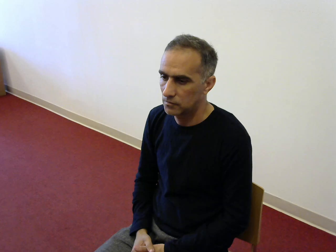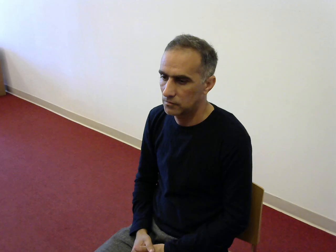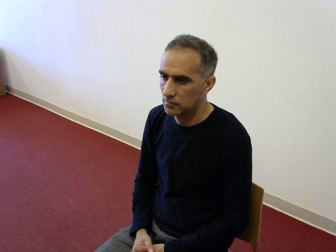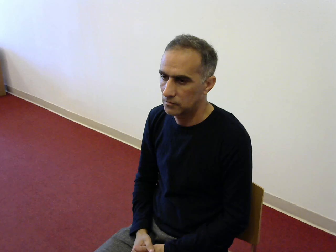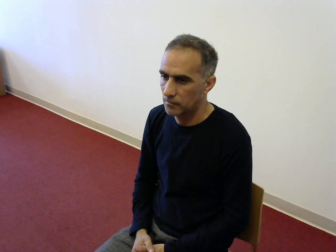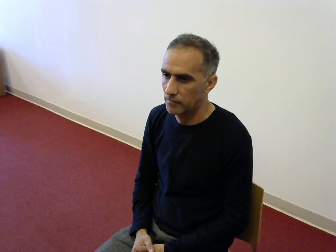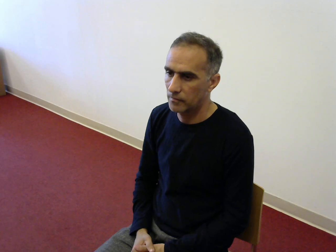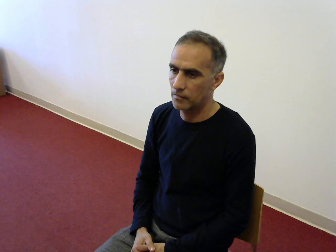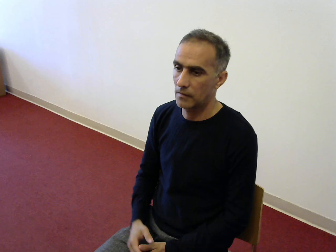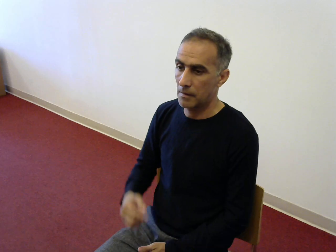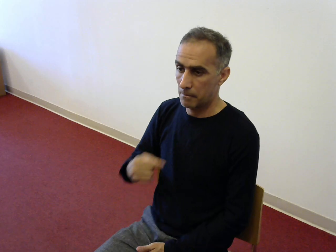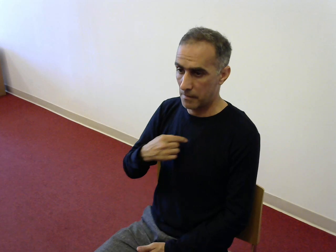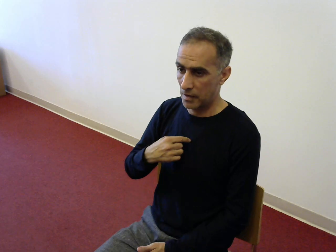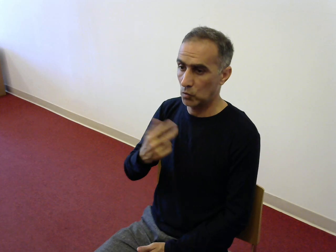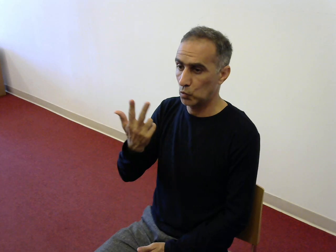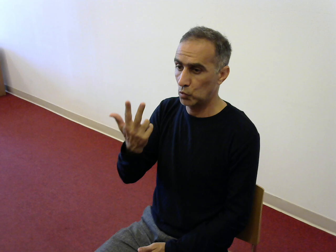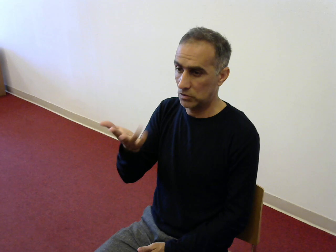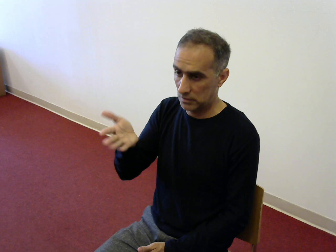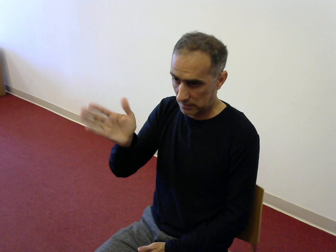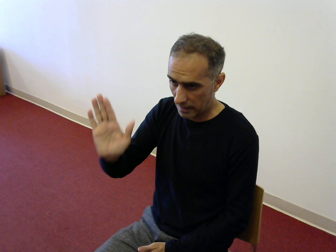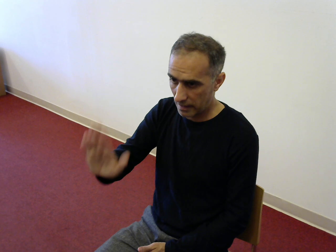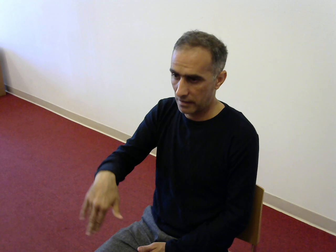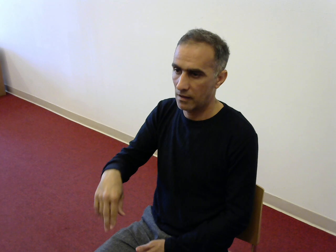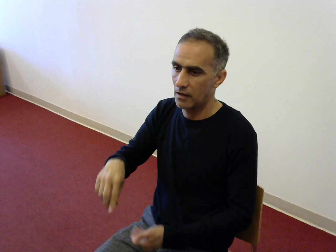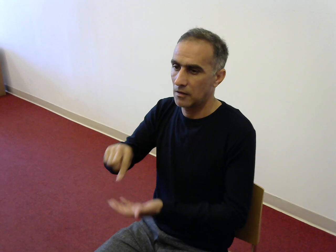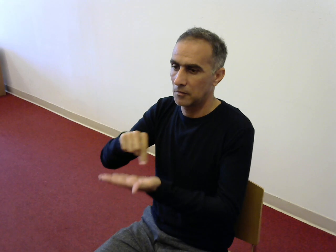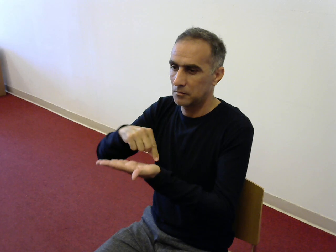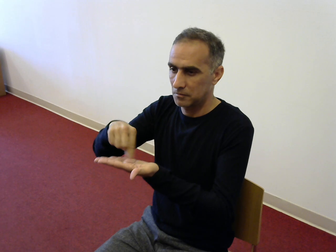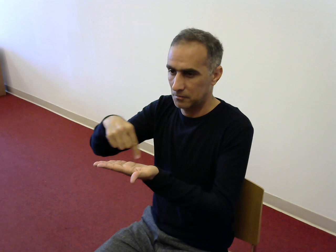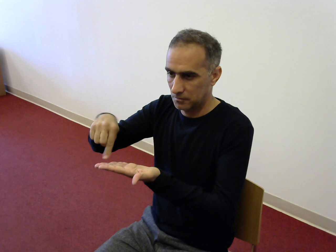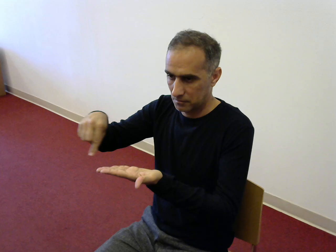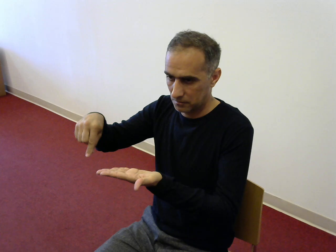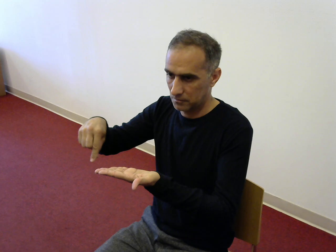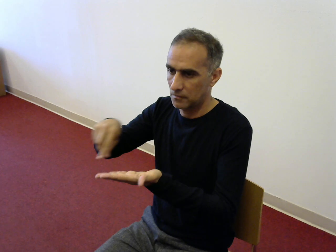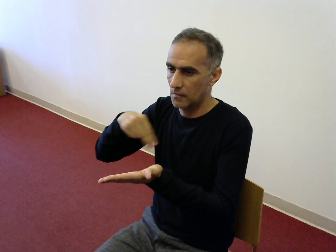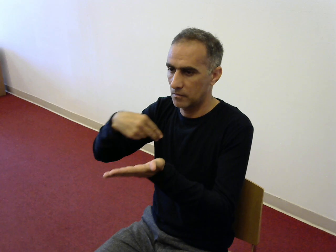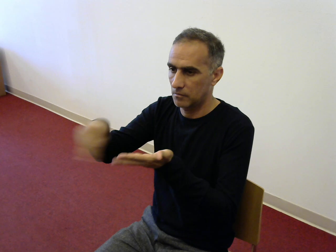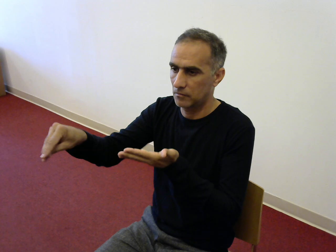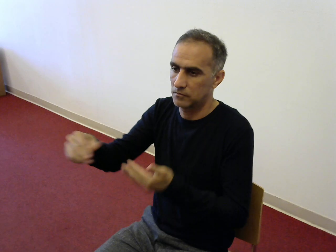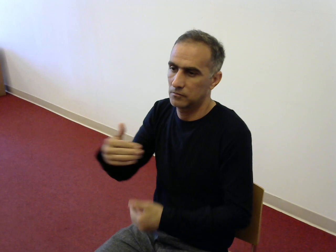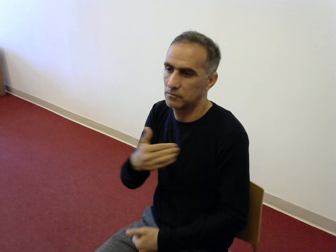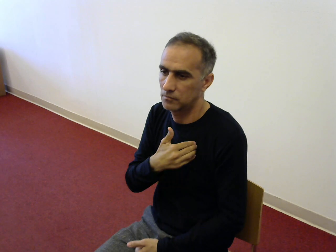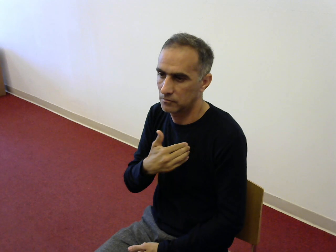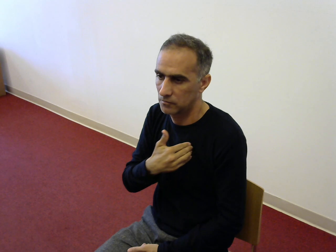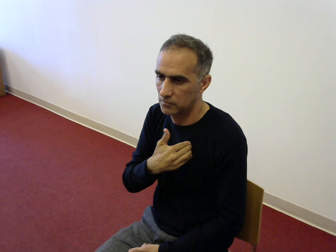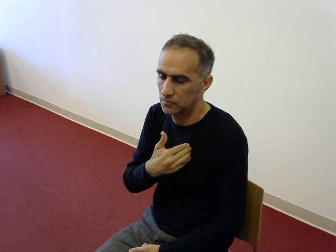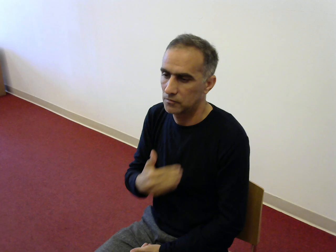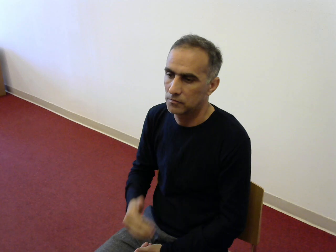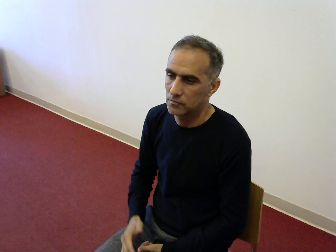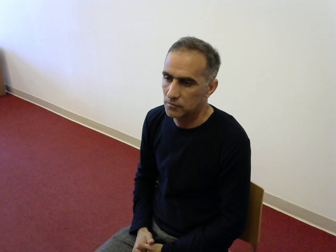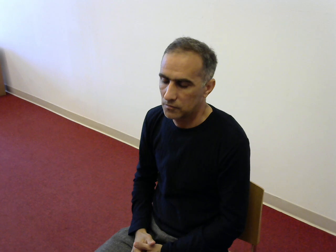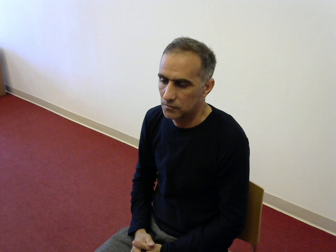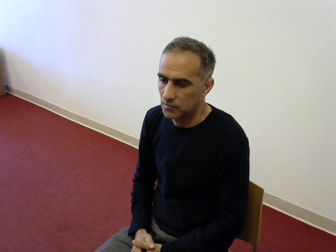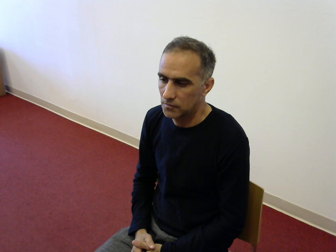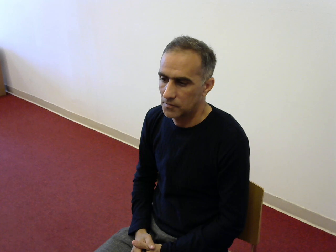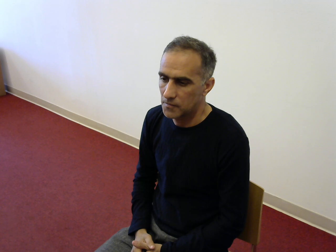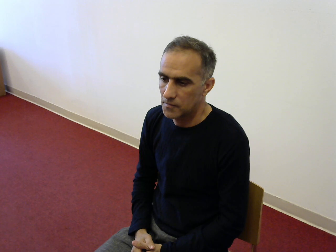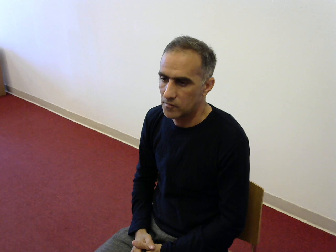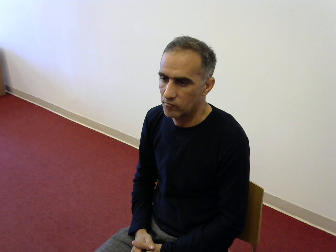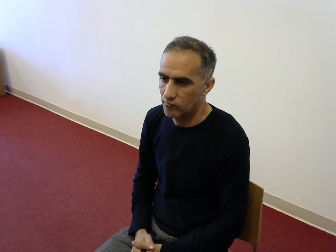Mən 3 ədəd qələm almaq istərdim